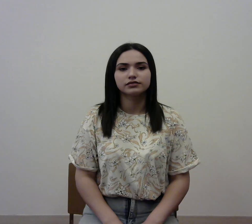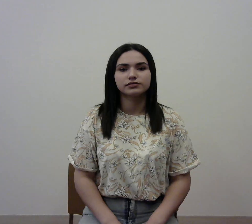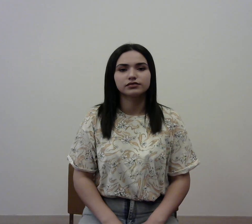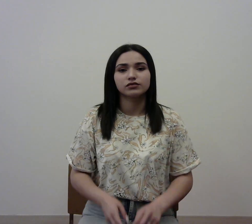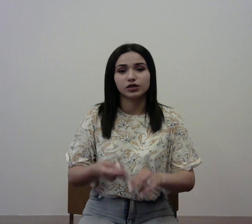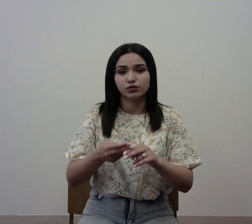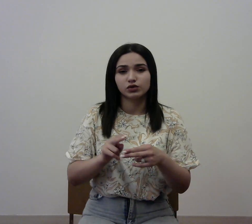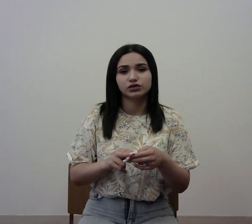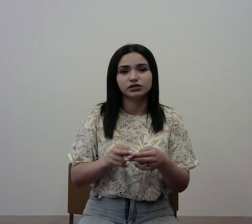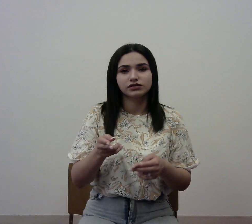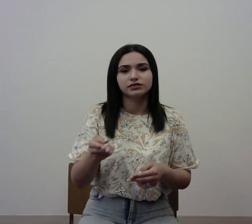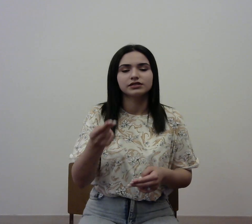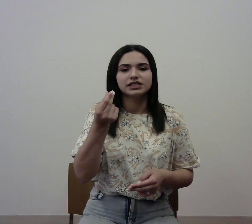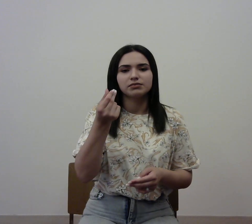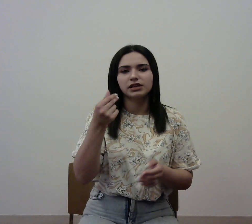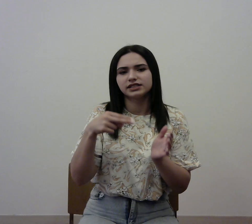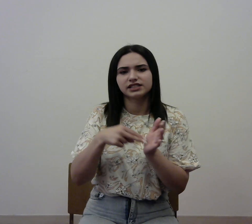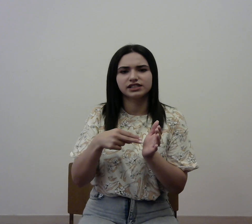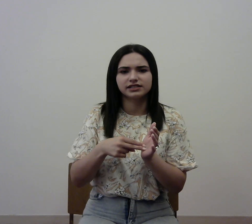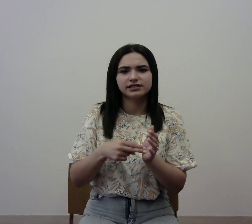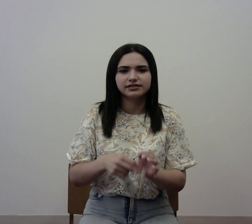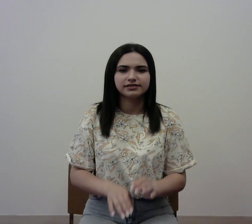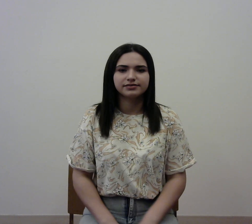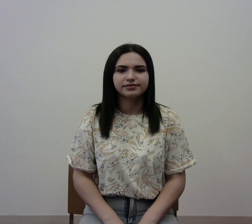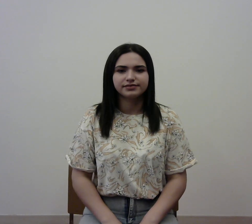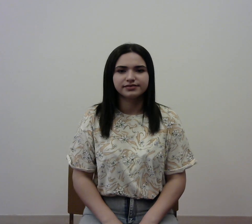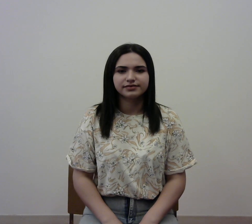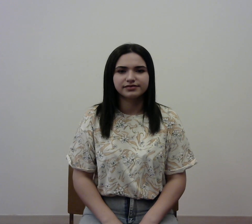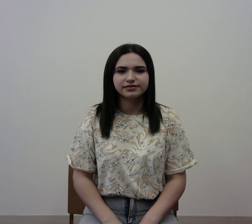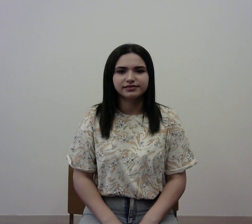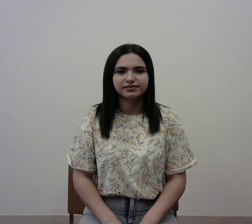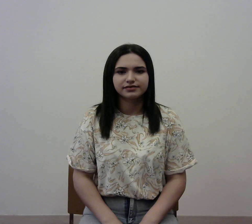Bu neçəyədir?